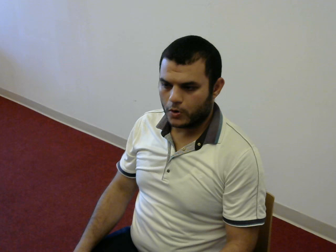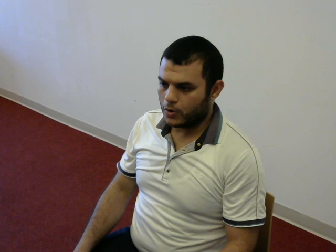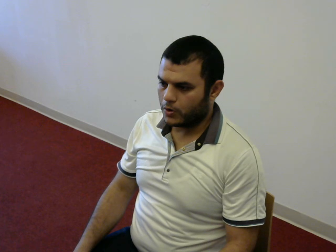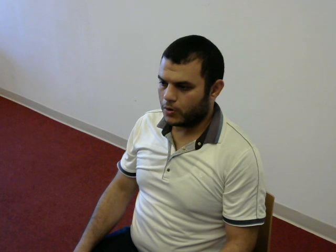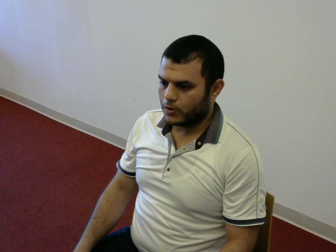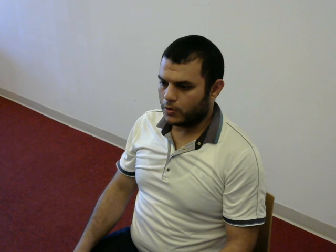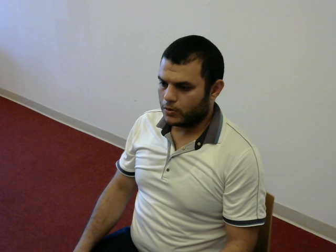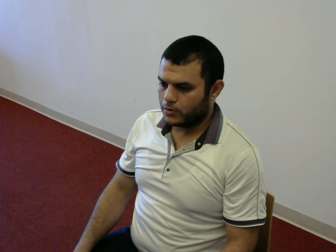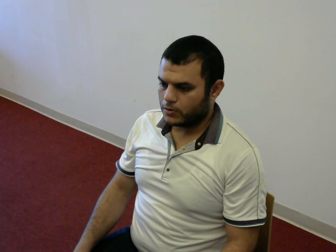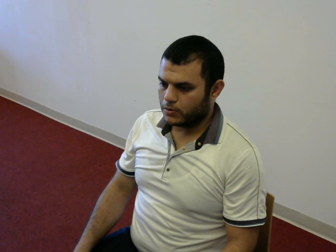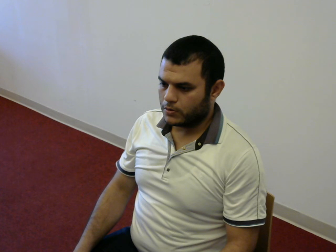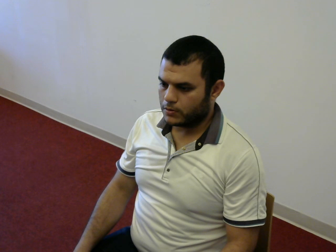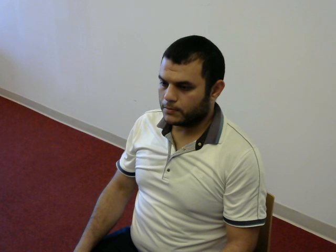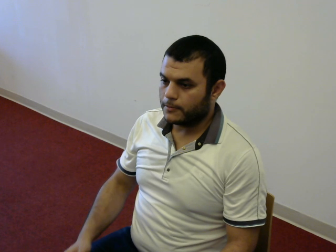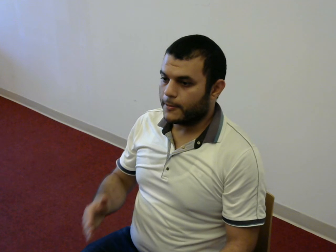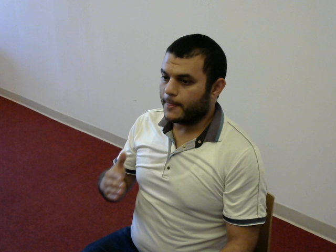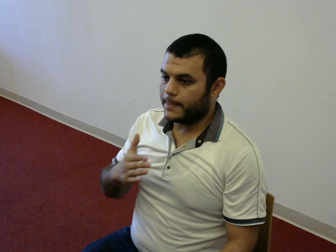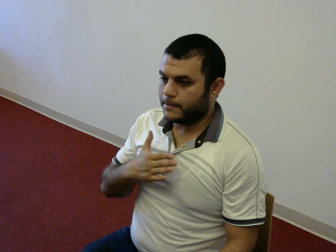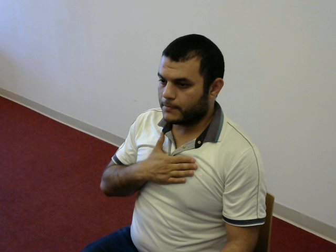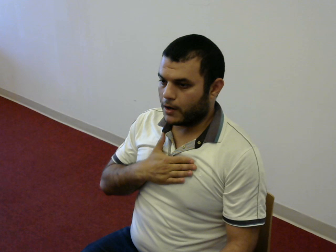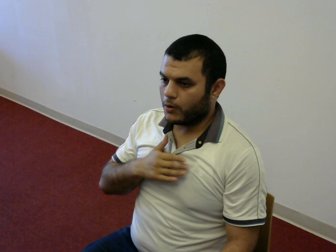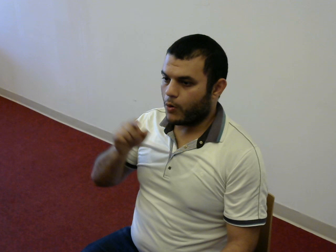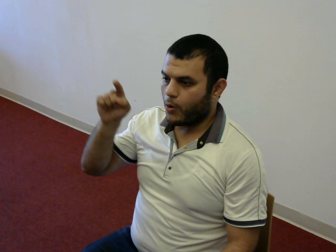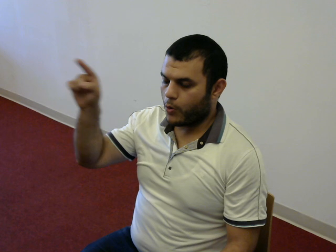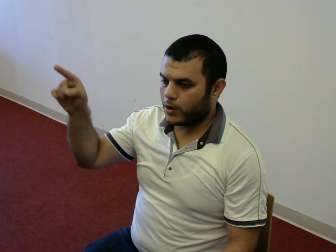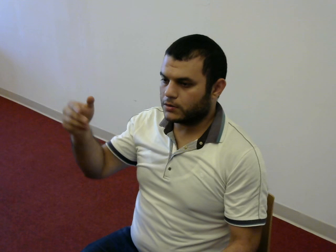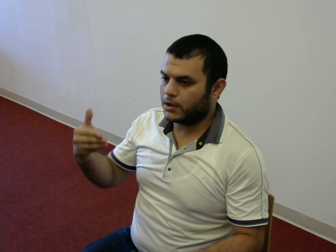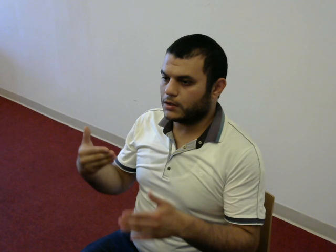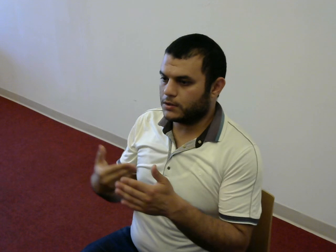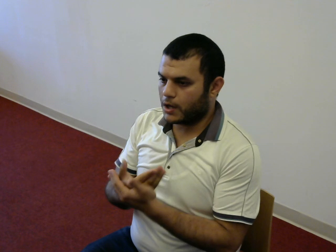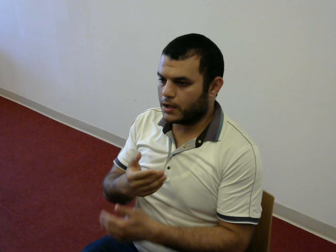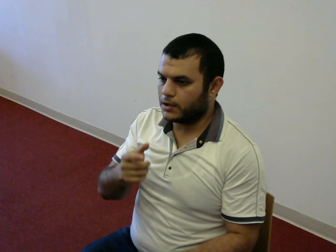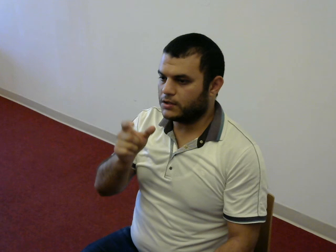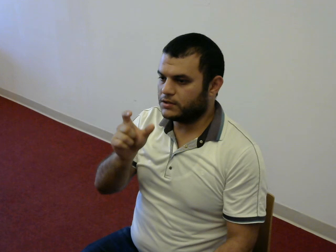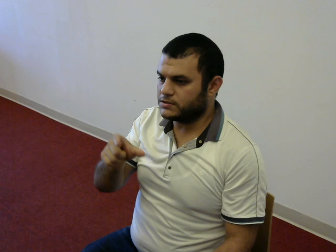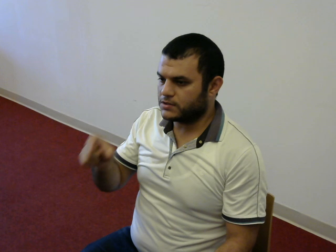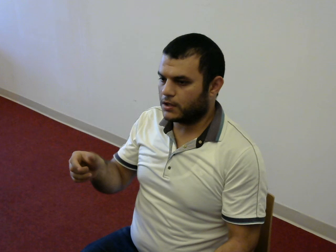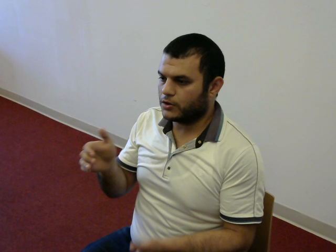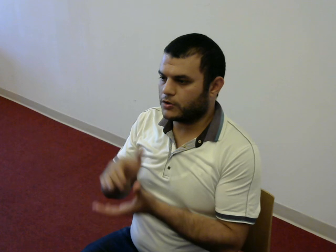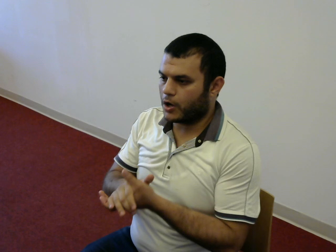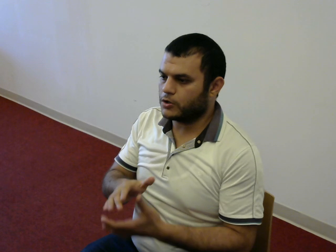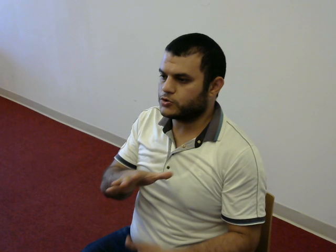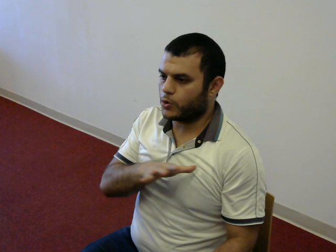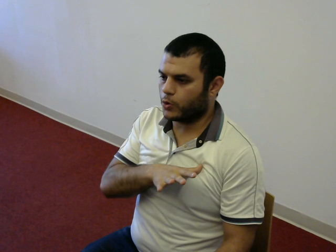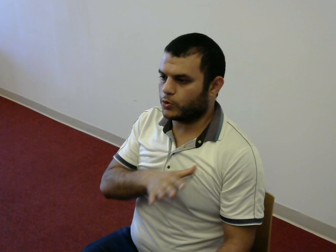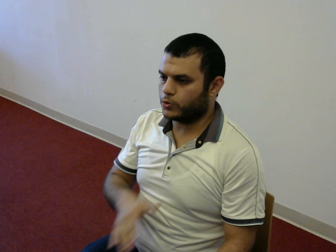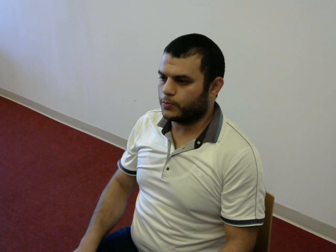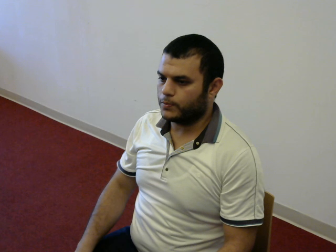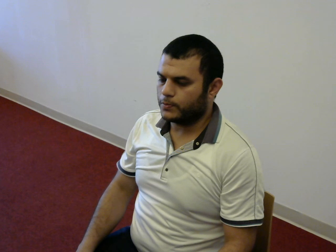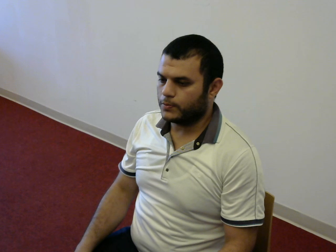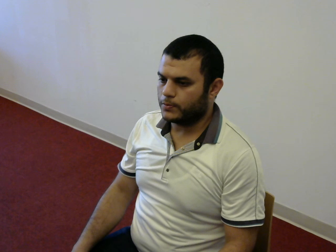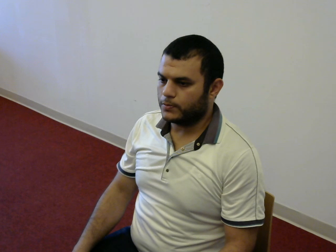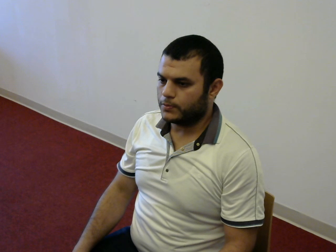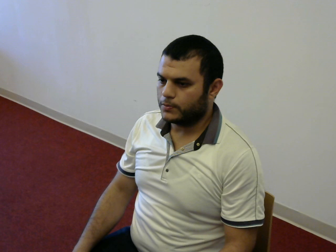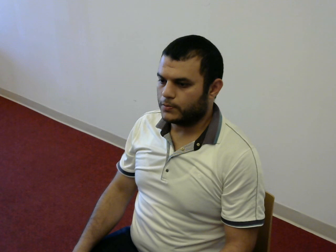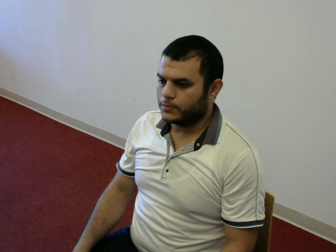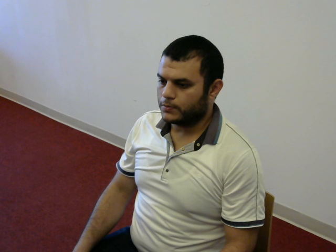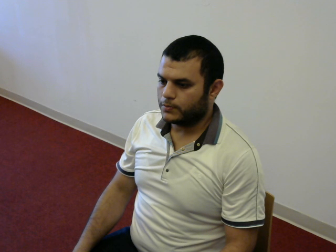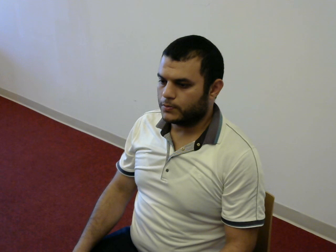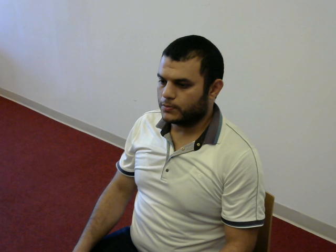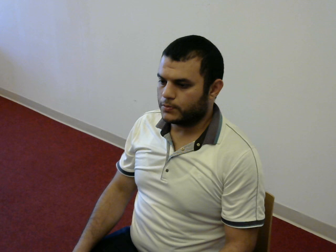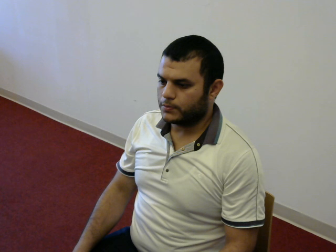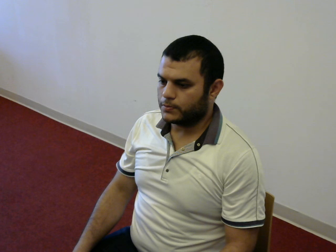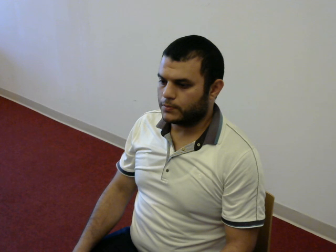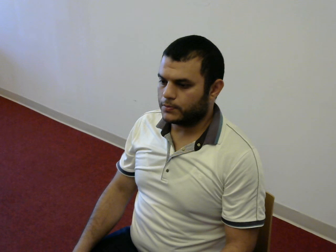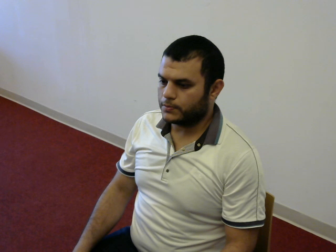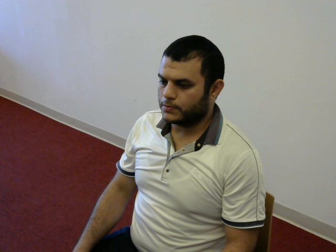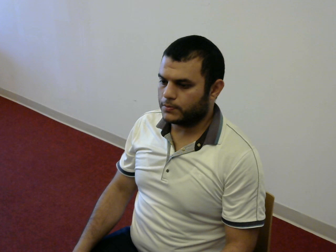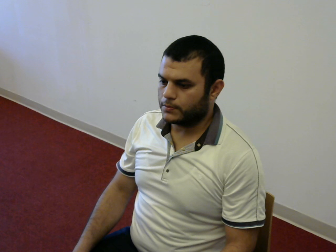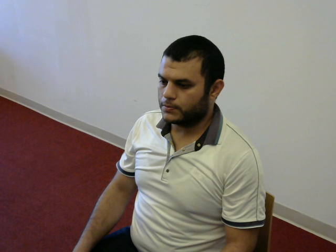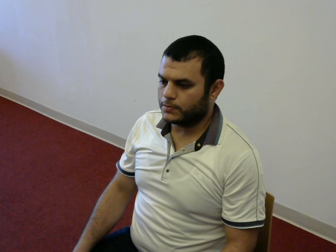Mən orda yeni insanlarla tanış oldum